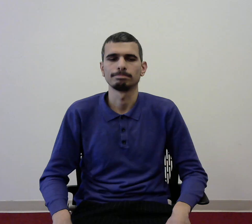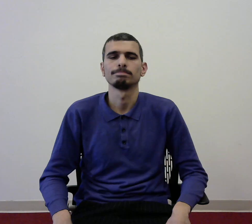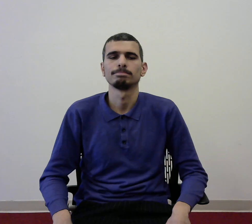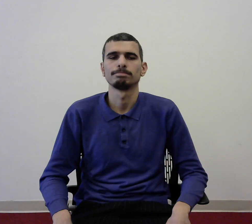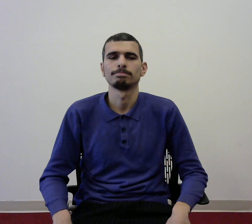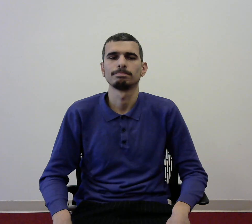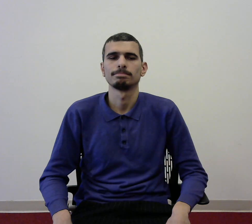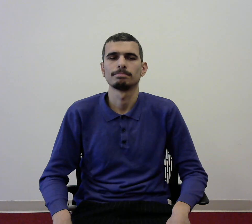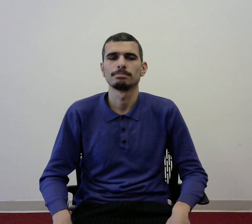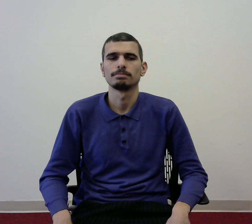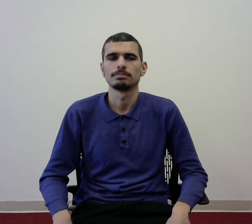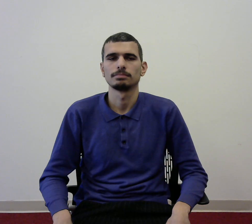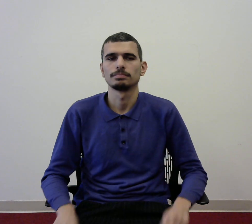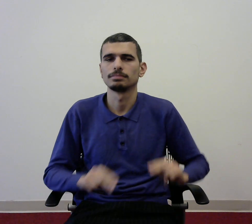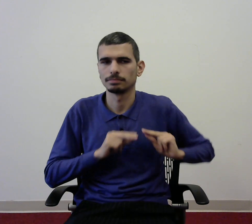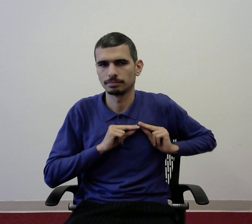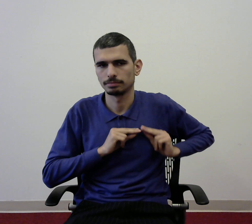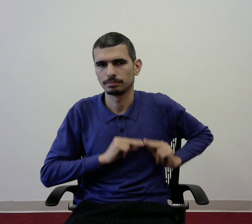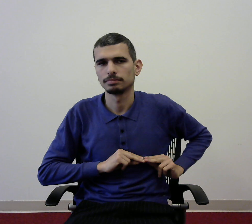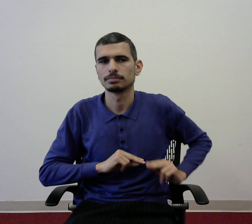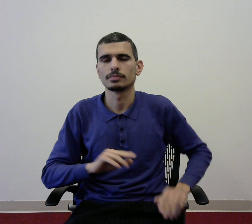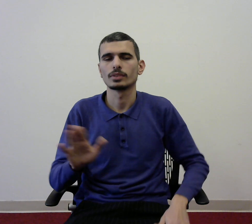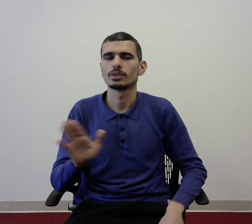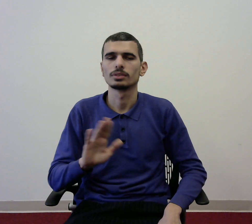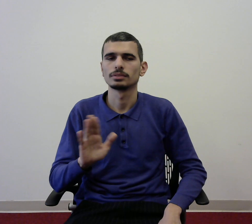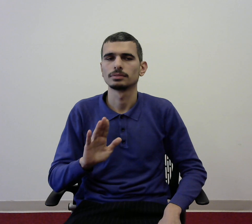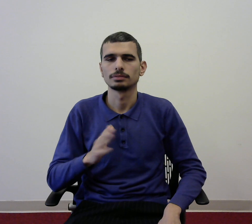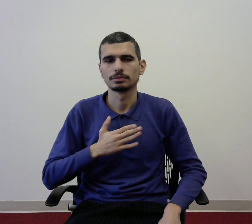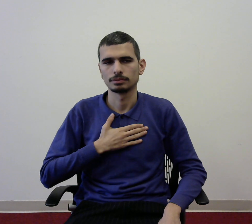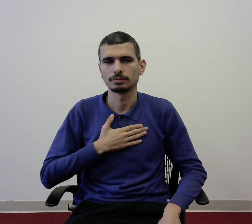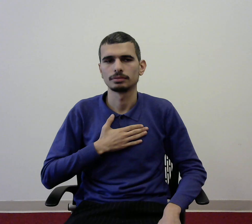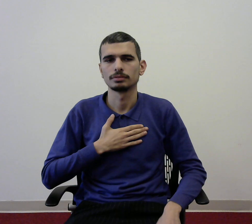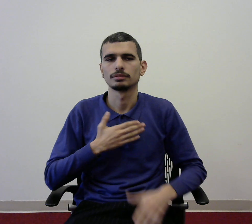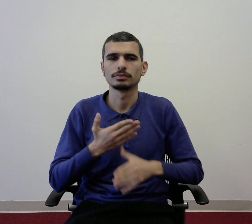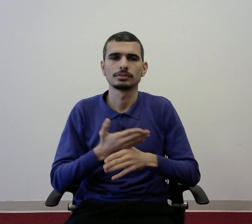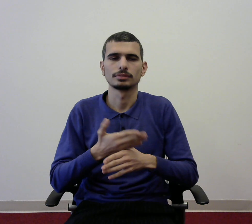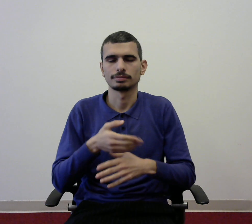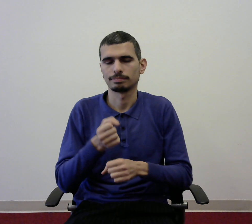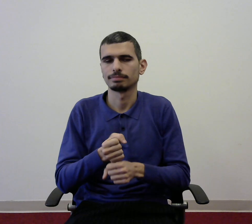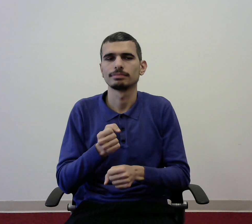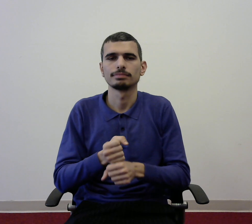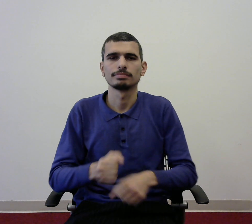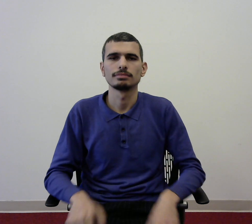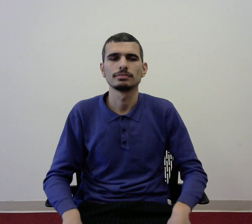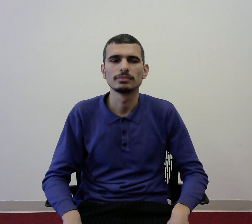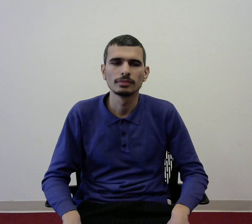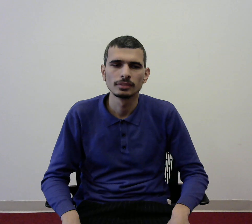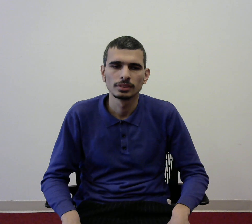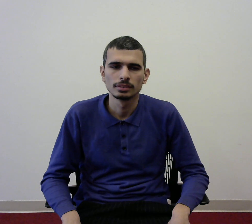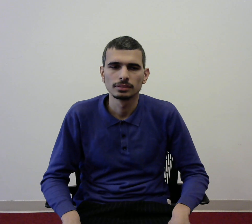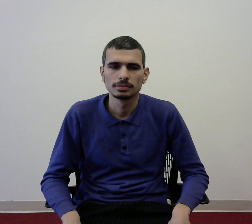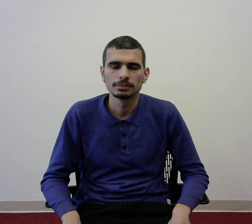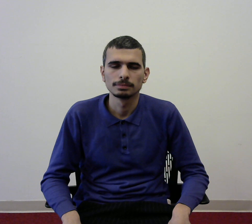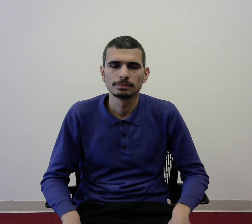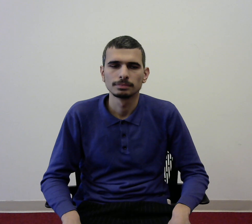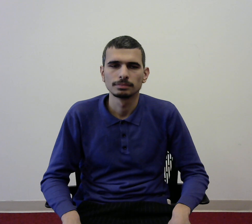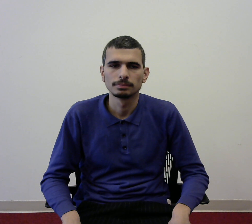Zəhmət olmasa, mənə kömək edin